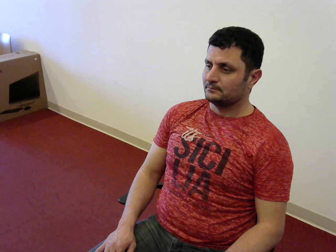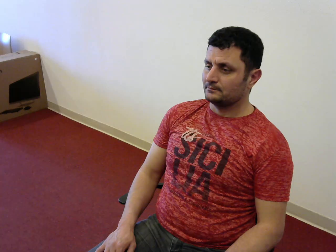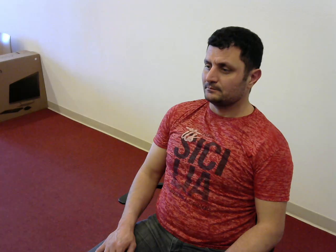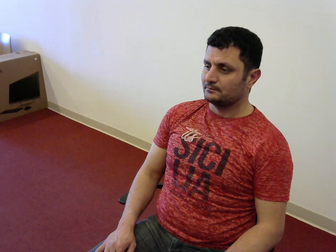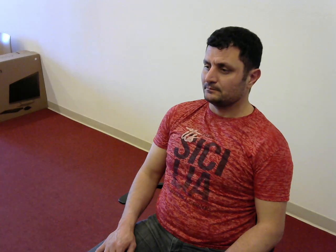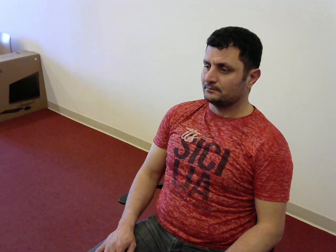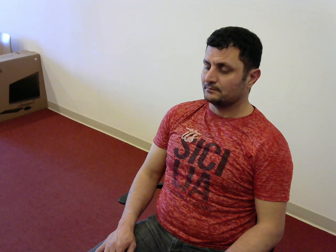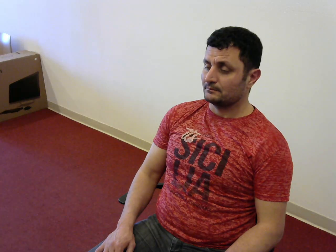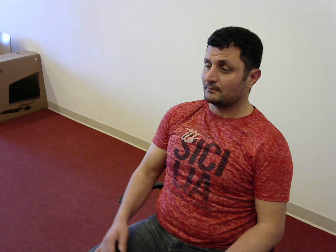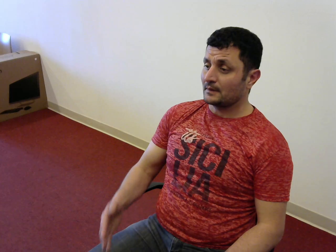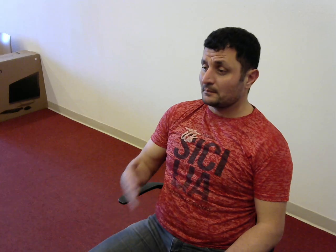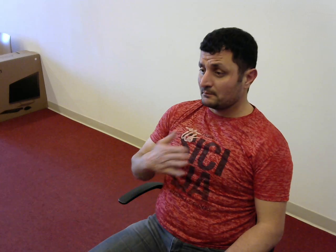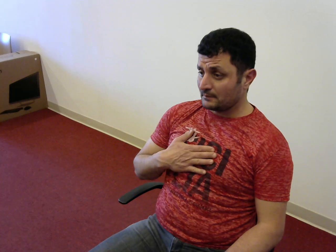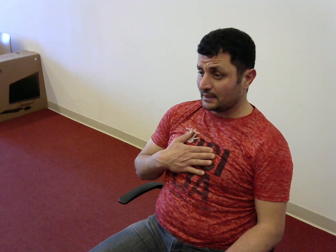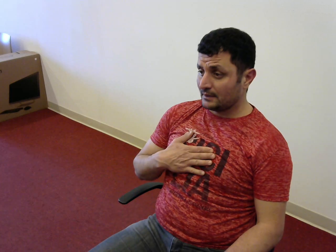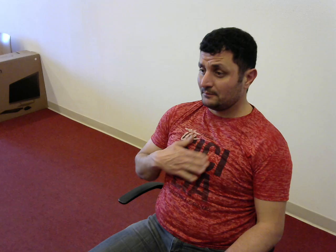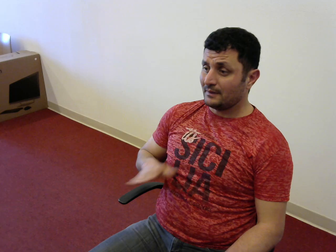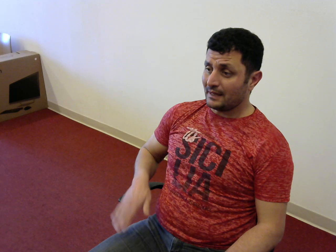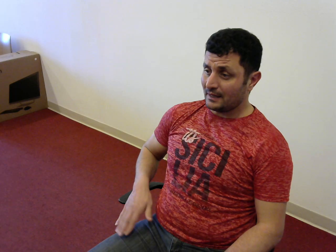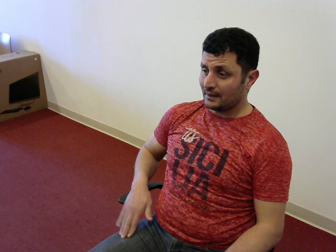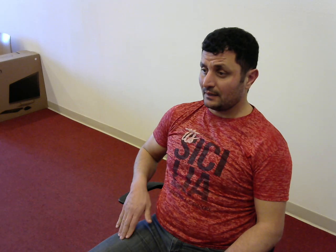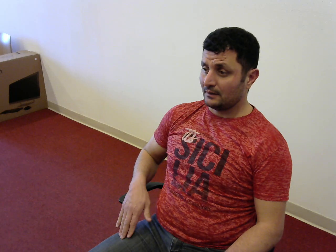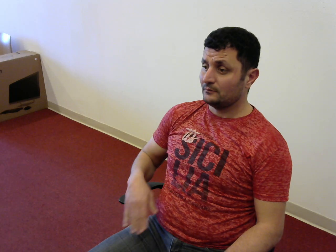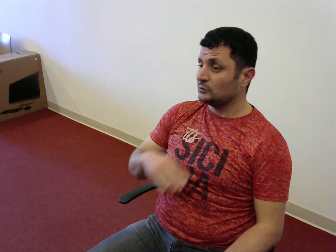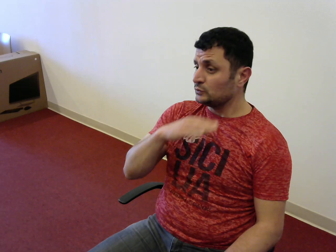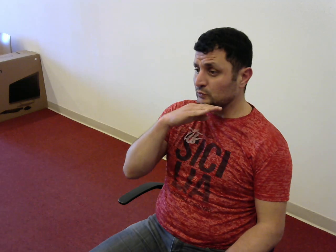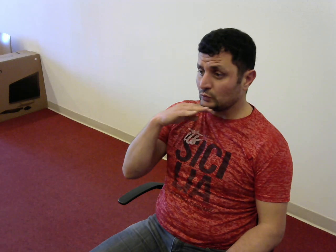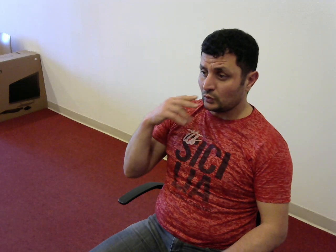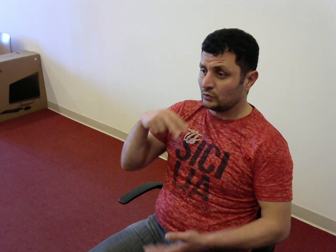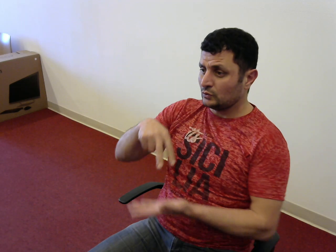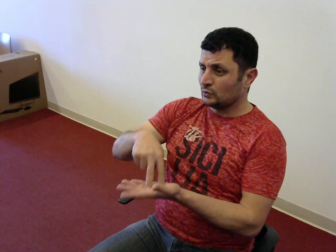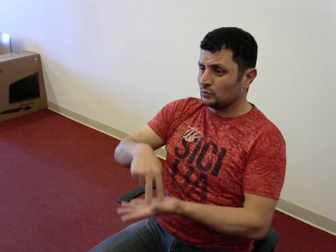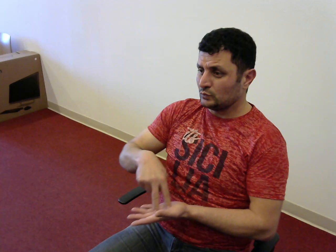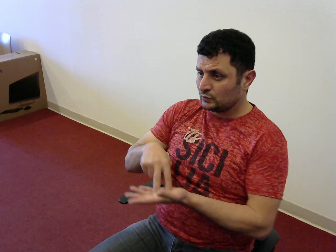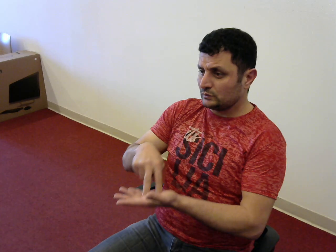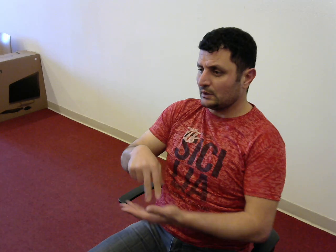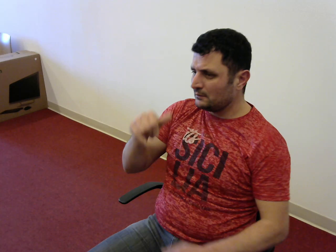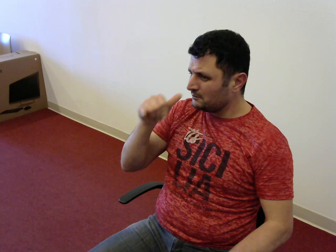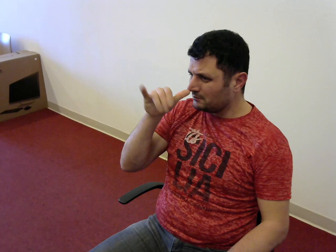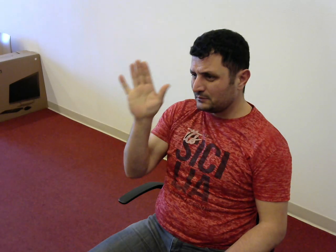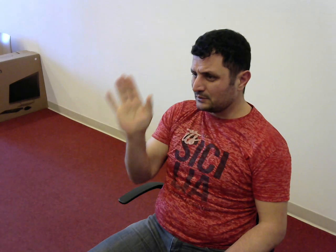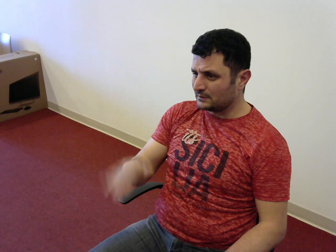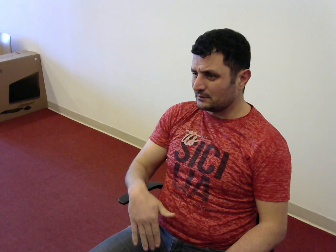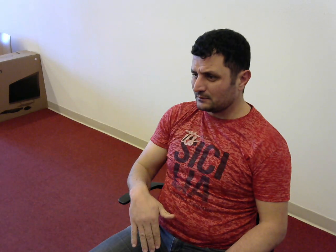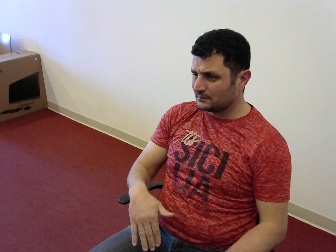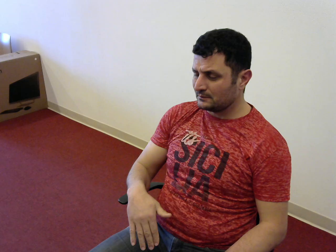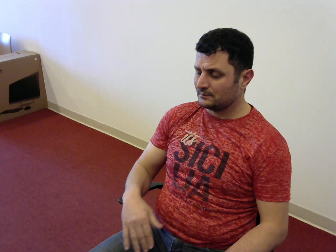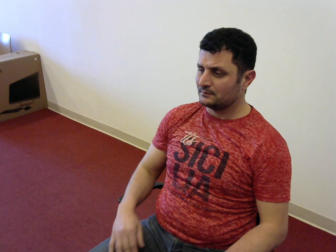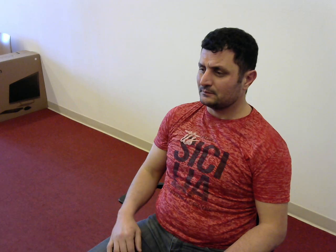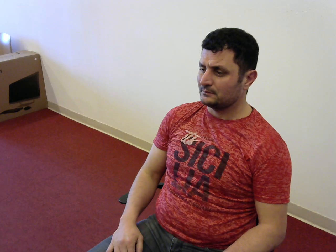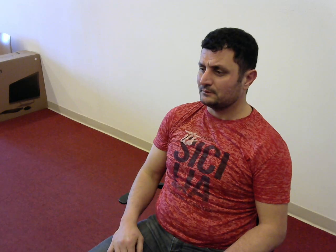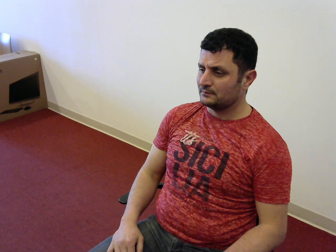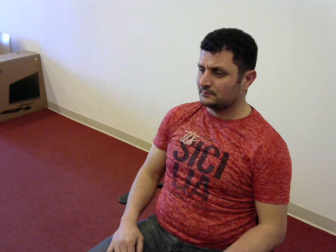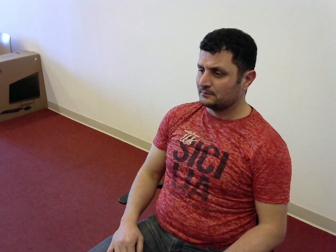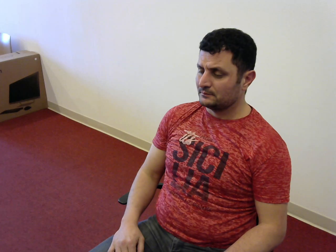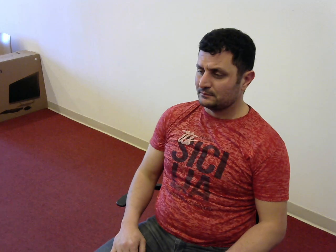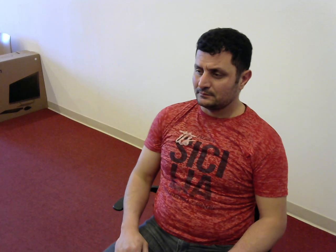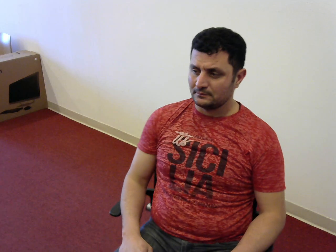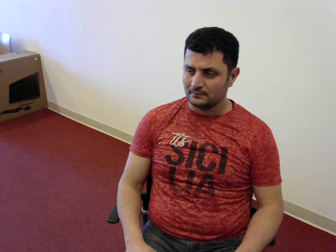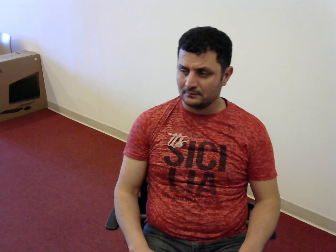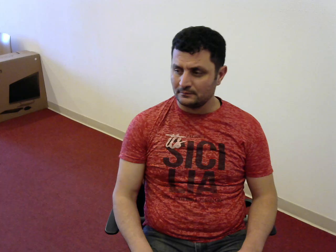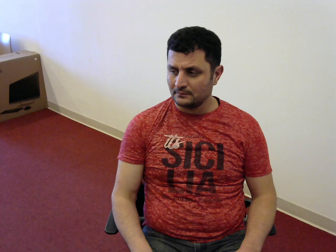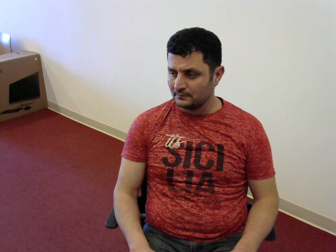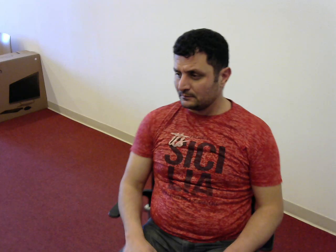Mən ayaq üstə çox dura bilmirəm